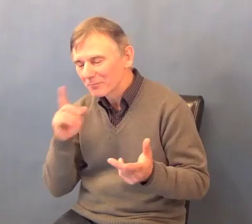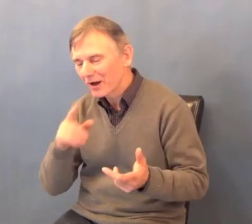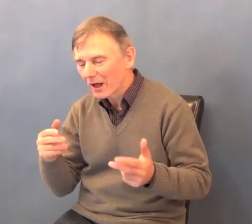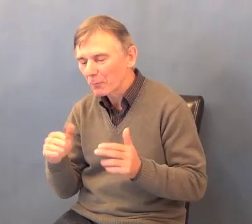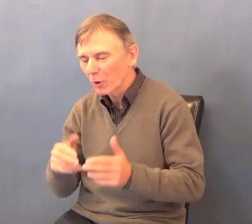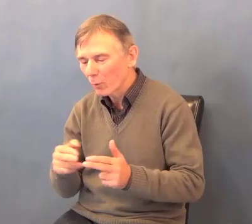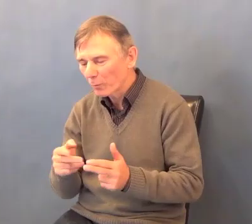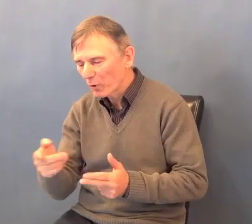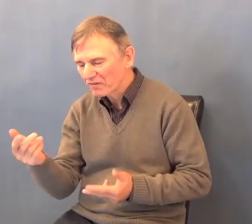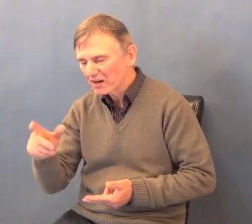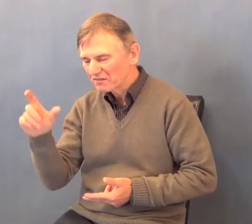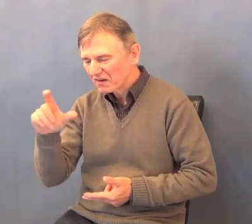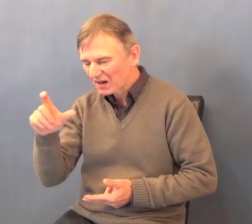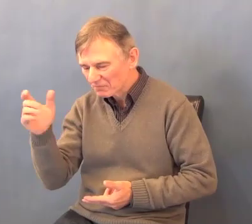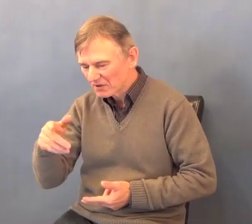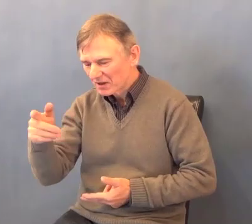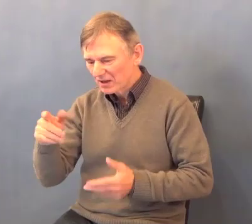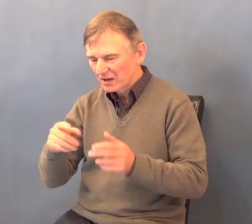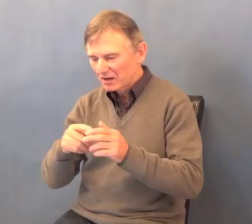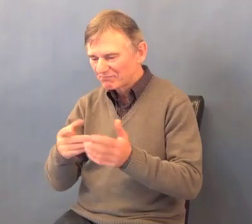Mogę umówić się na czwartek.